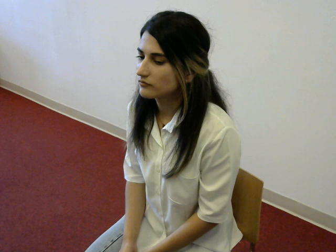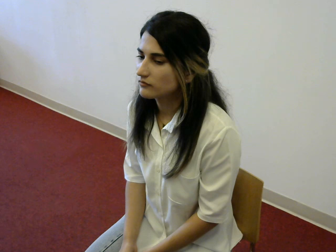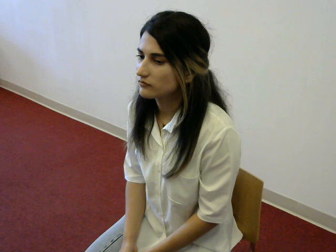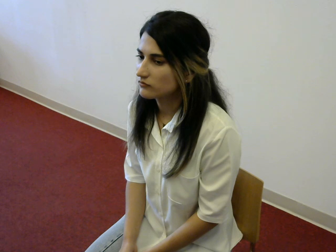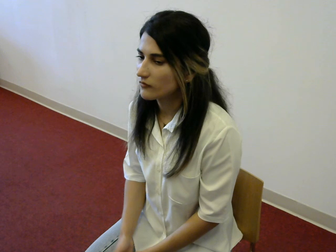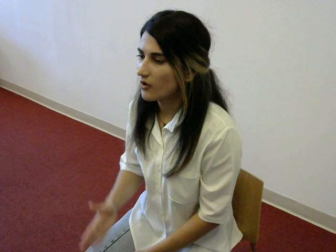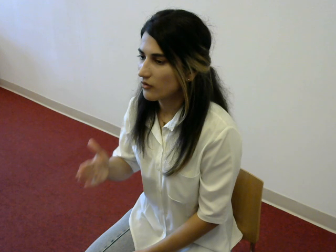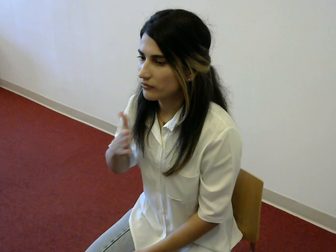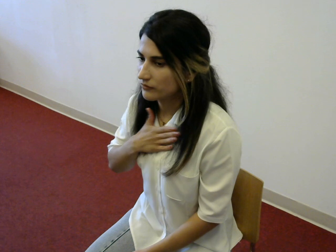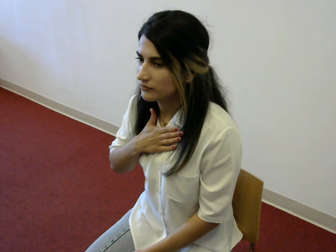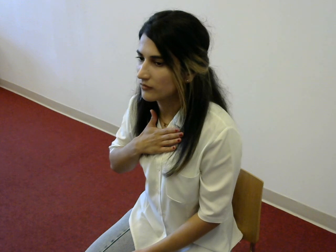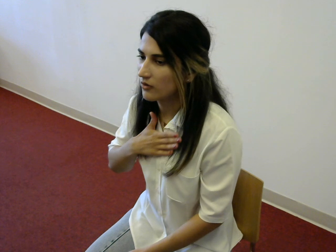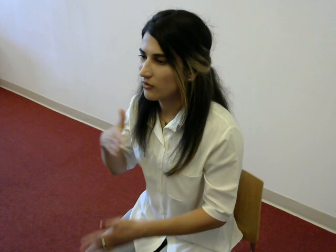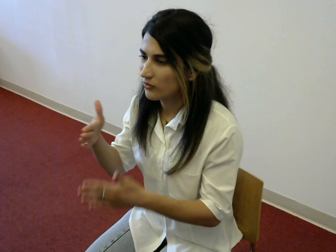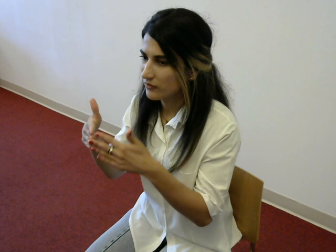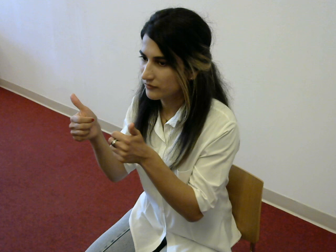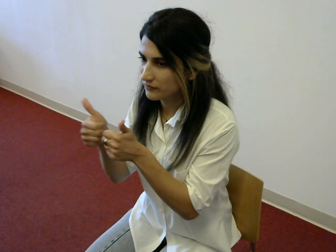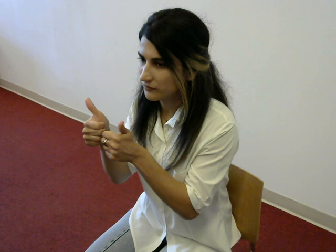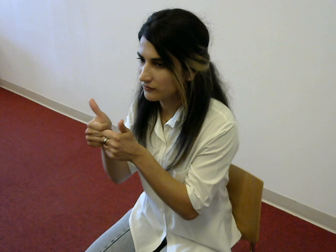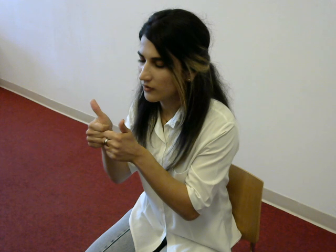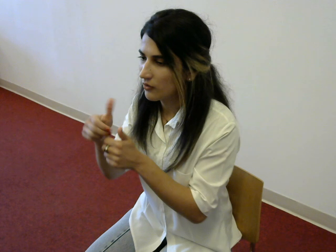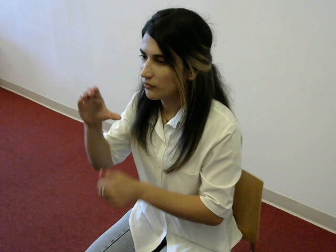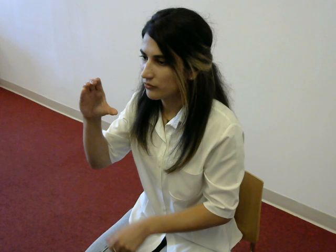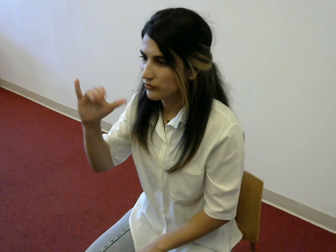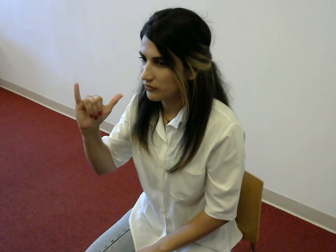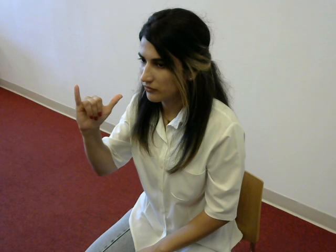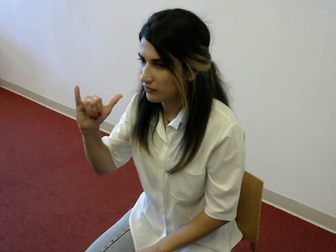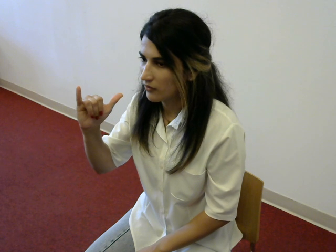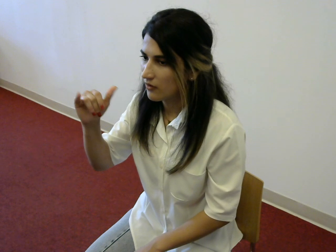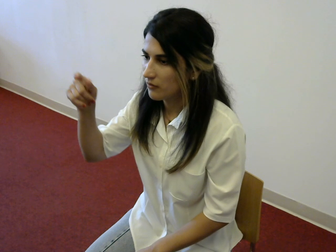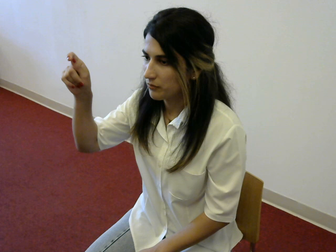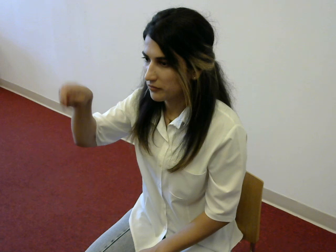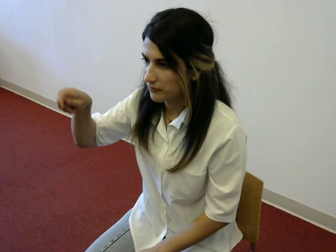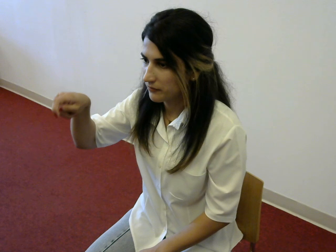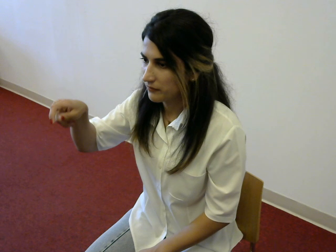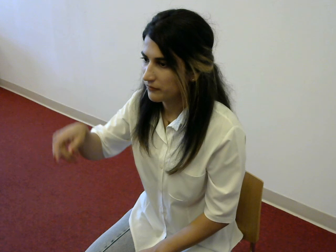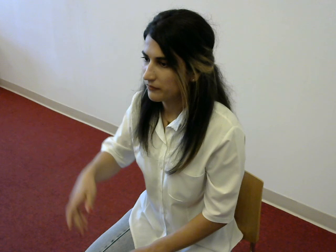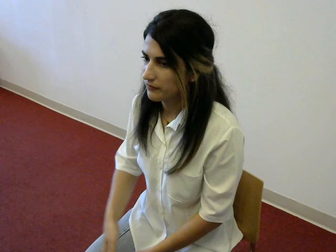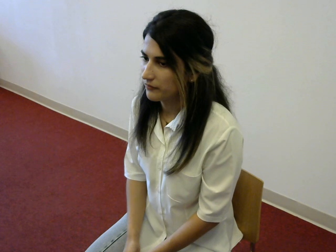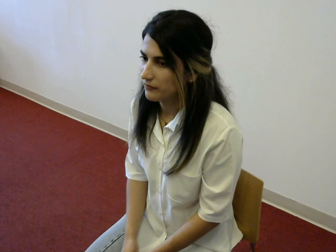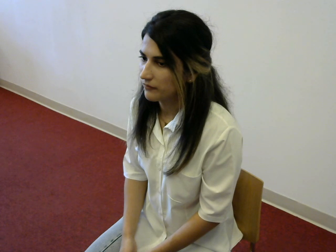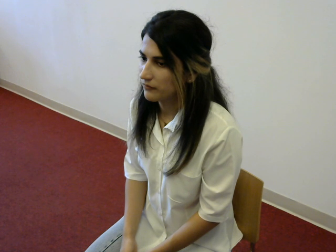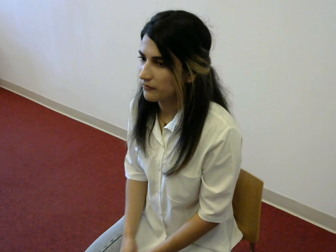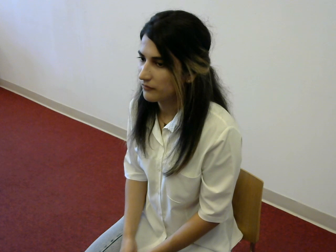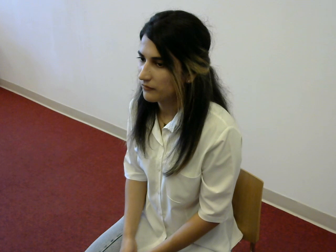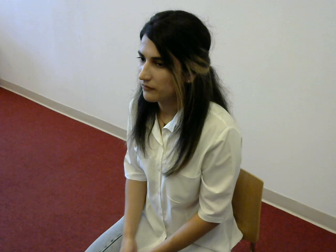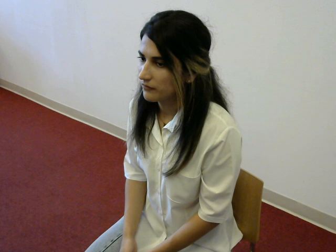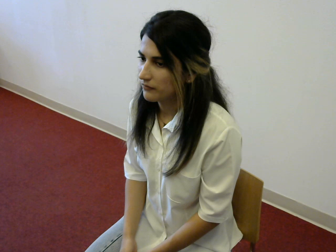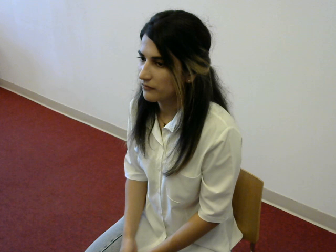Bizə qonşudan su damır